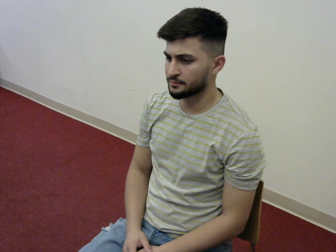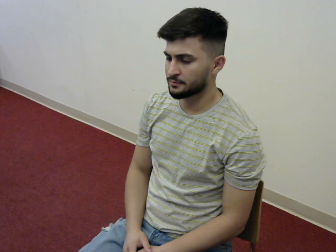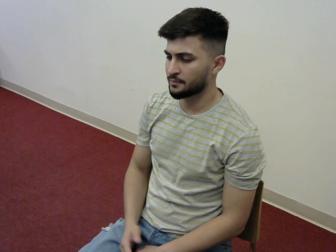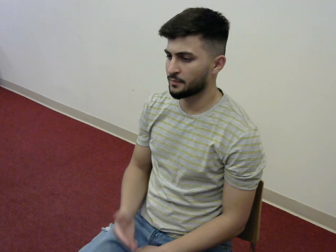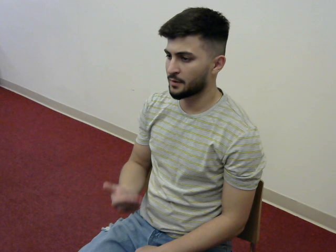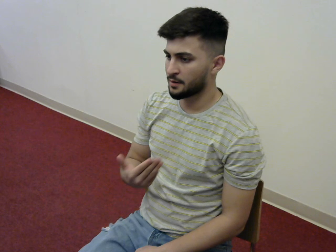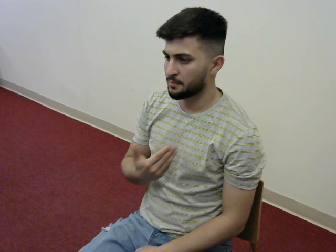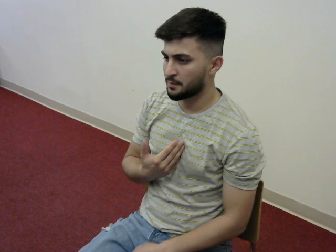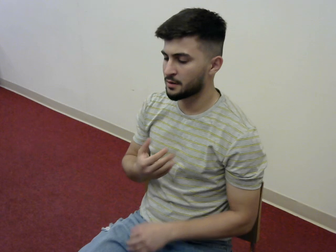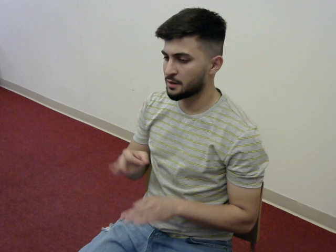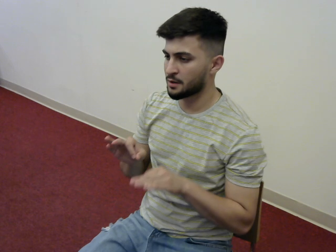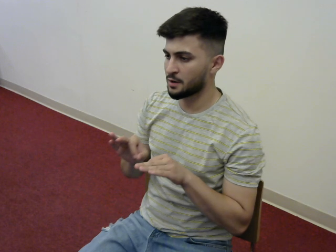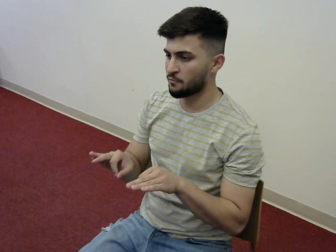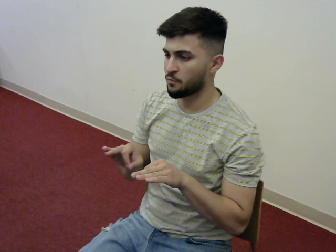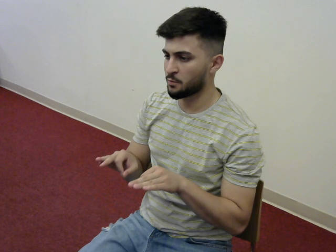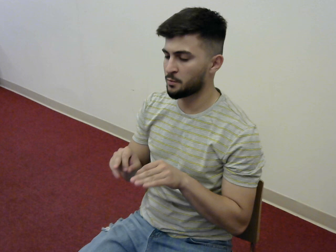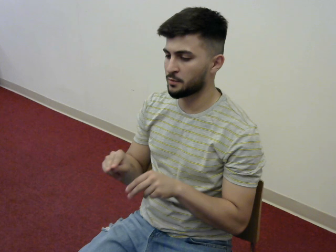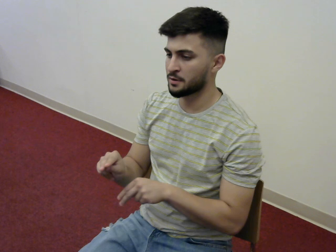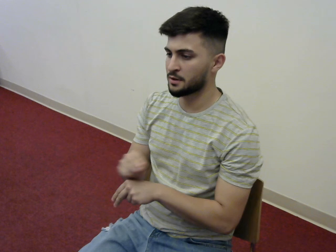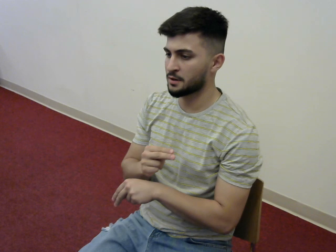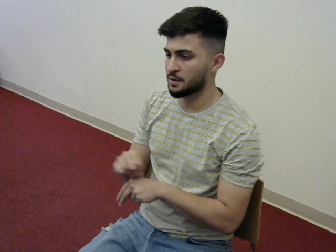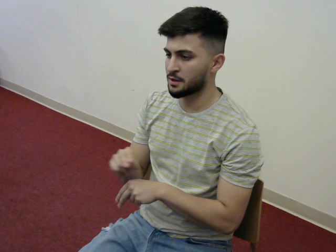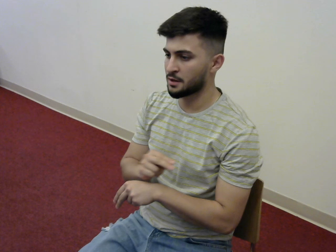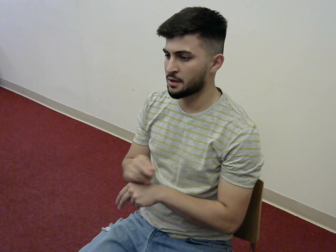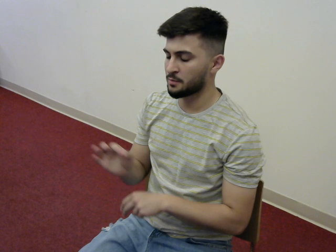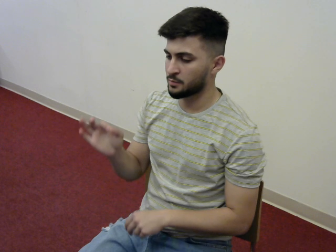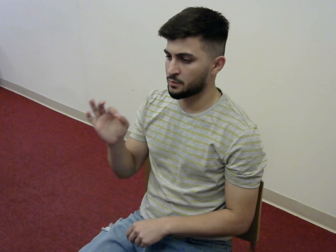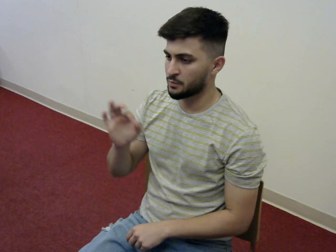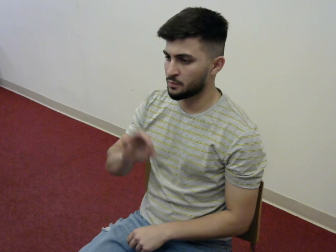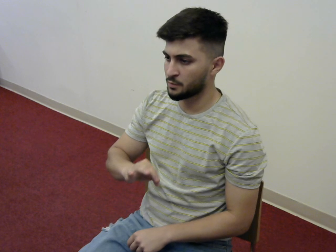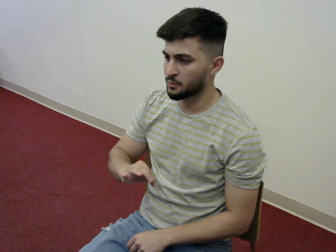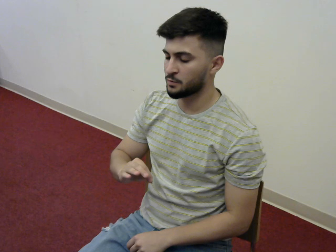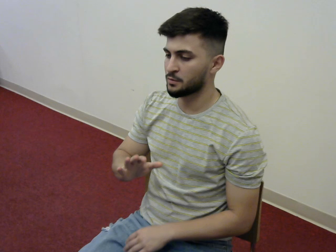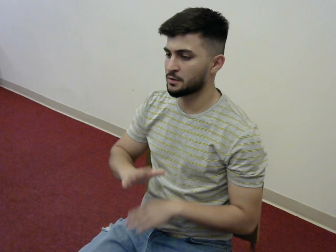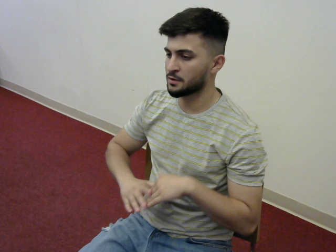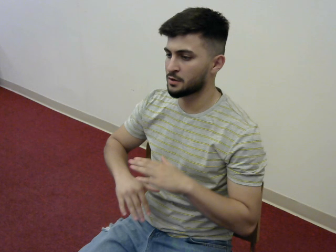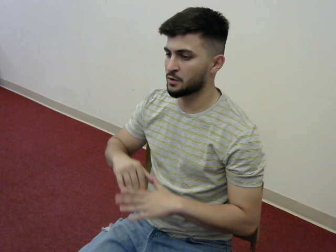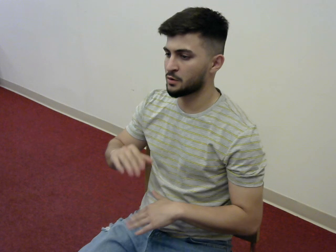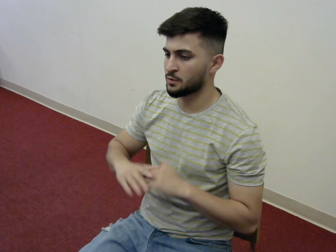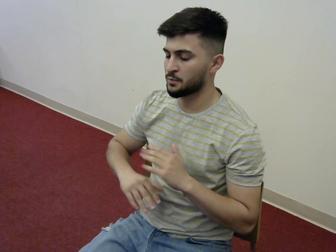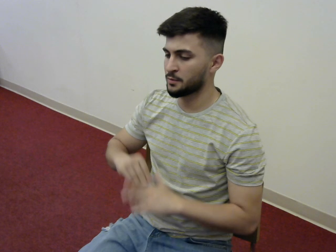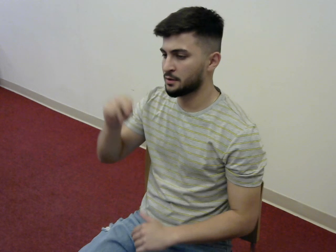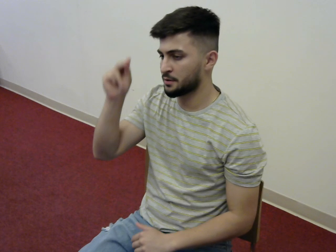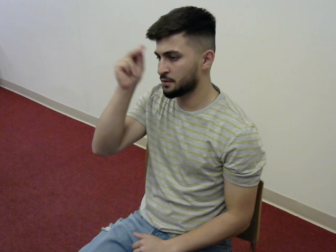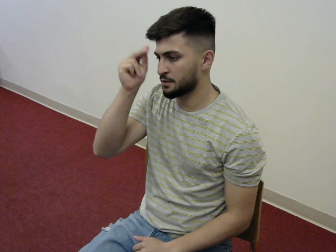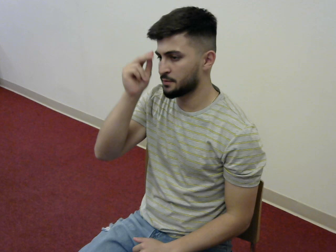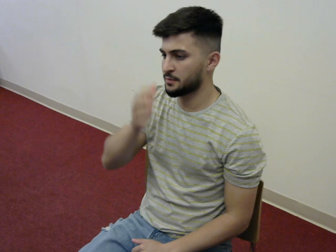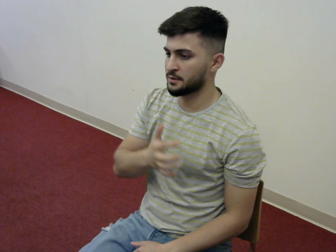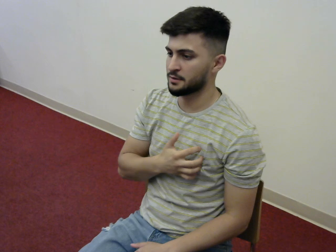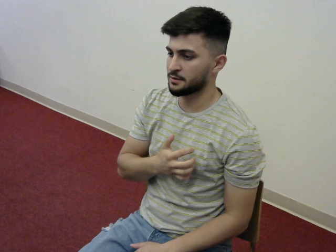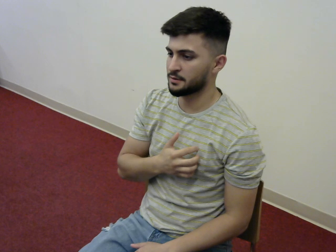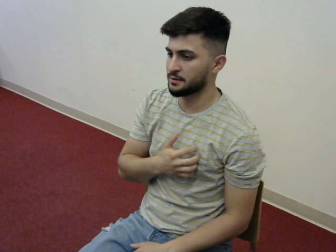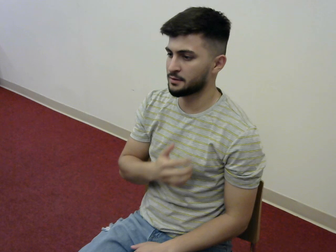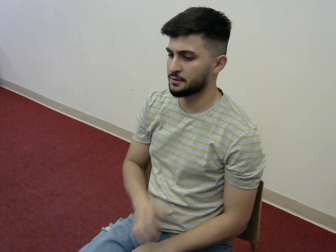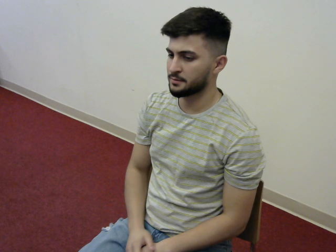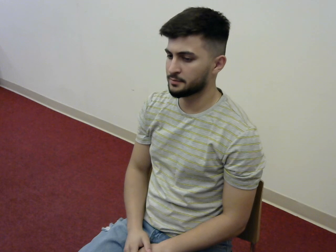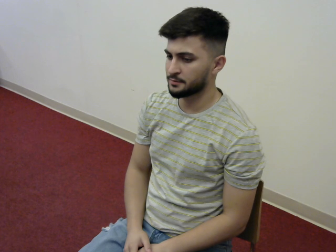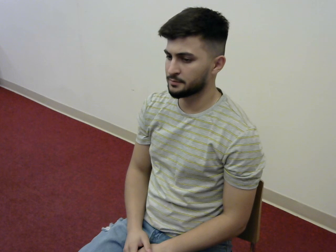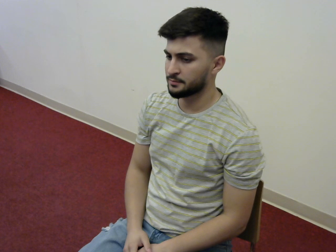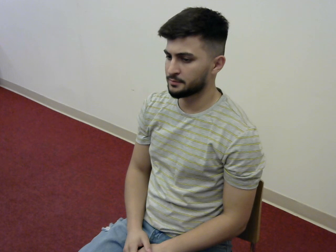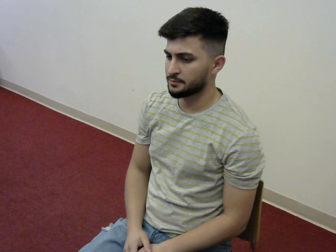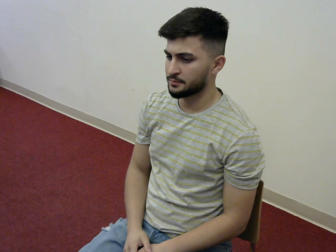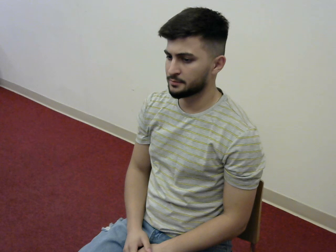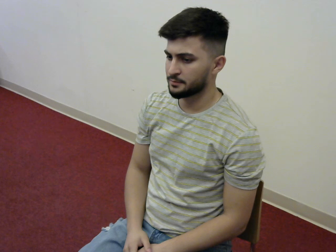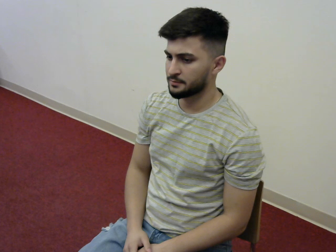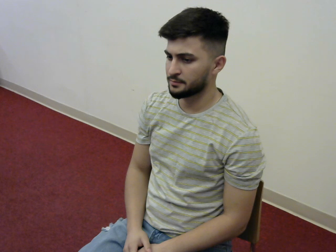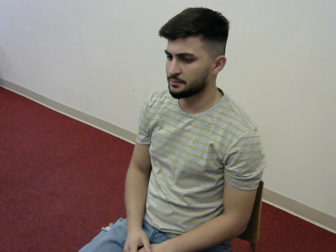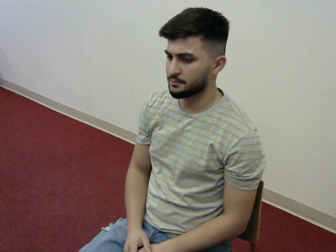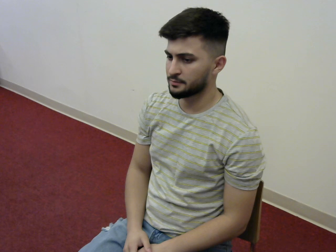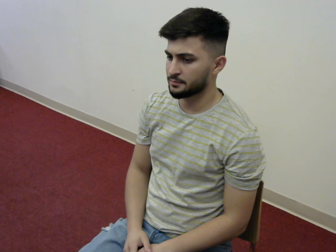Mən avtomobil təmiri üzrə təcrübə keçmək istəyirəm